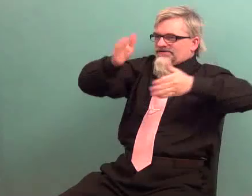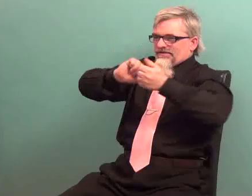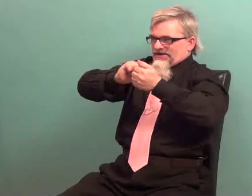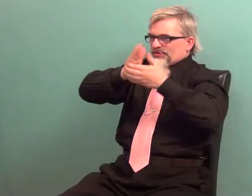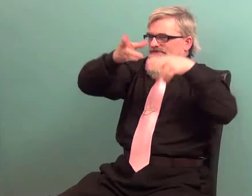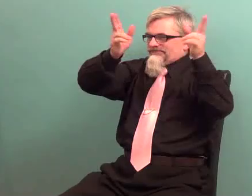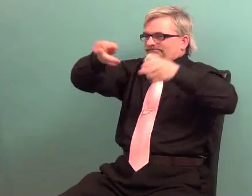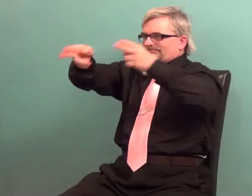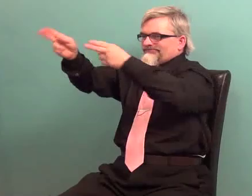Wiszą obok siebie.